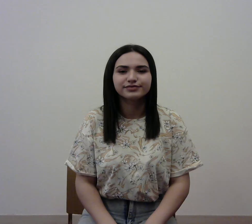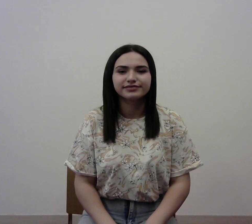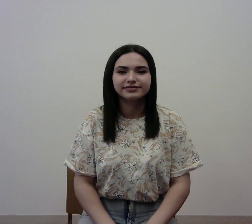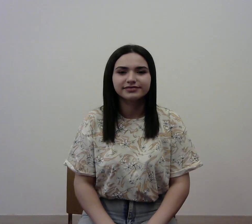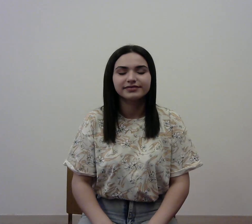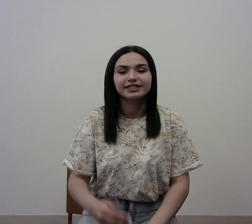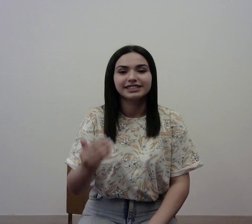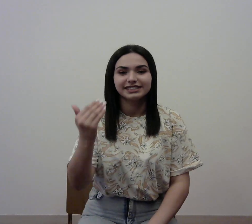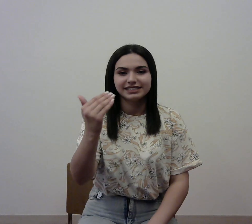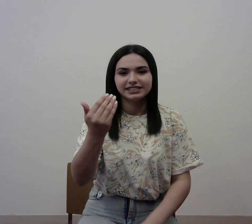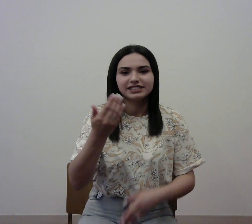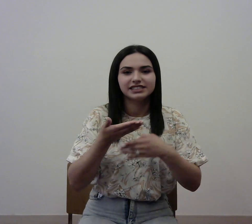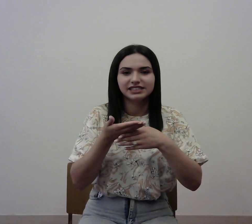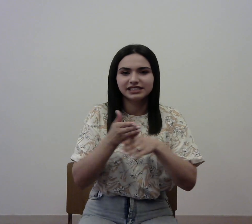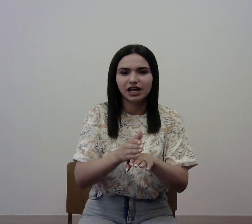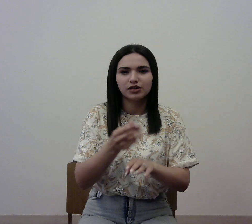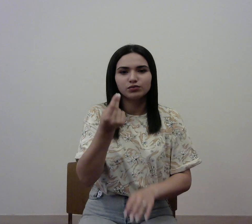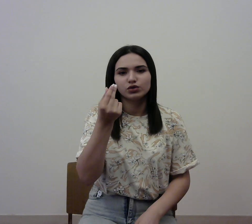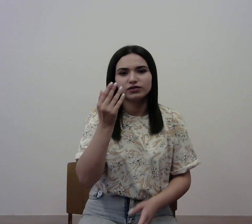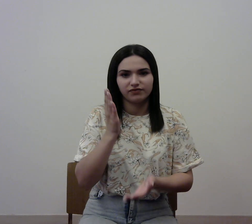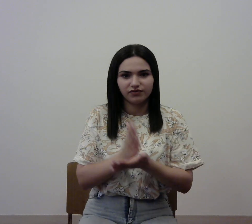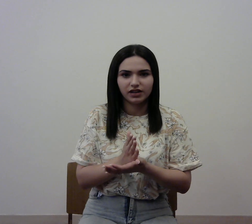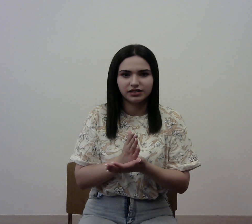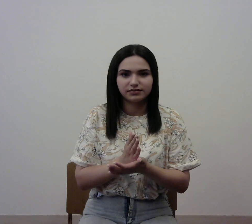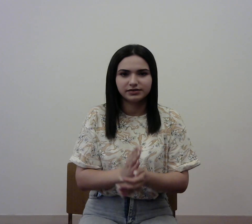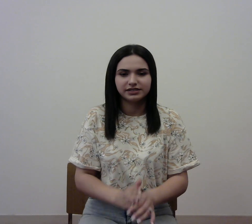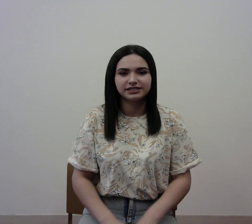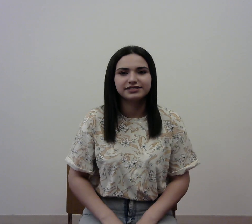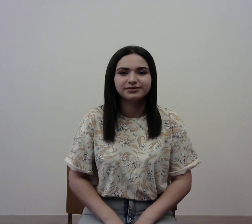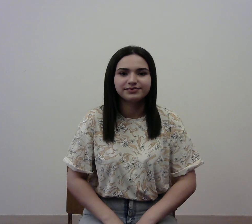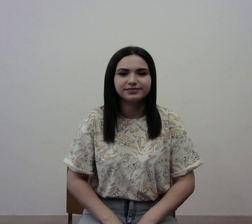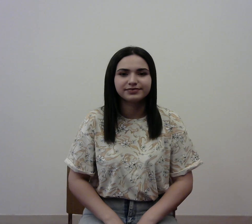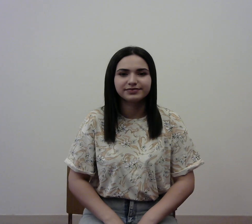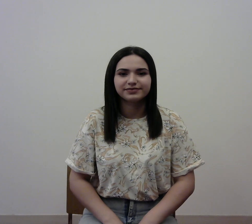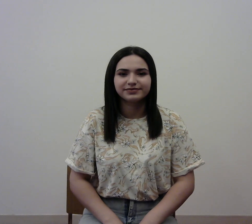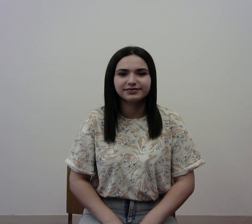Sizdə xırda pul varmı?